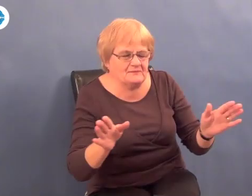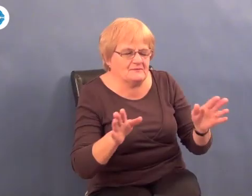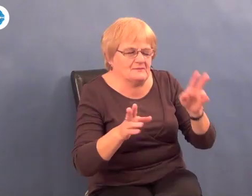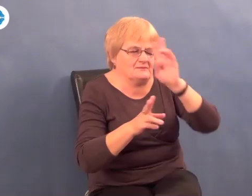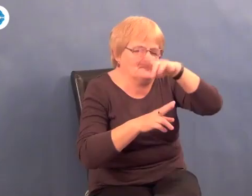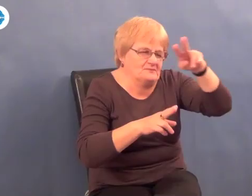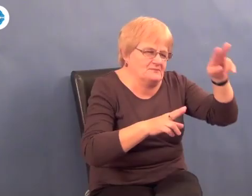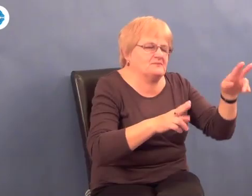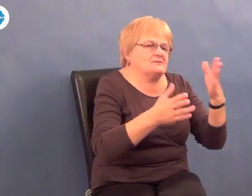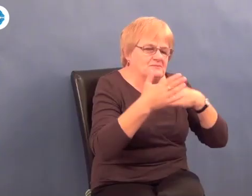Zwiedzanie było przyjemne.